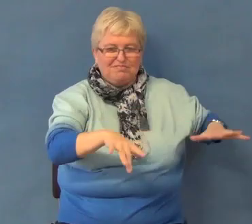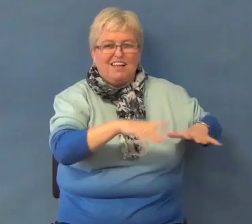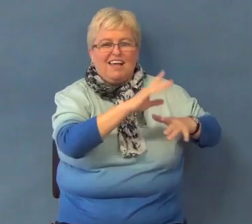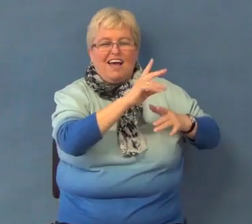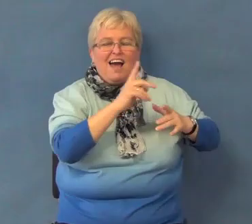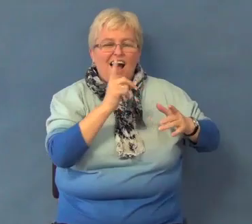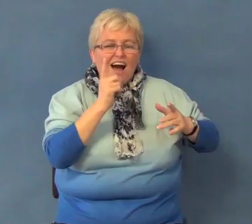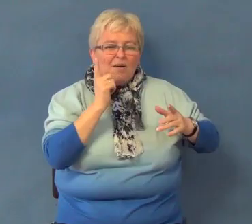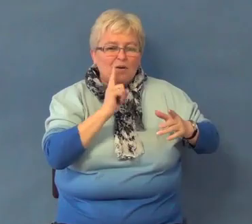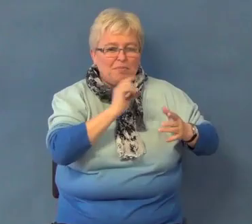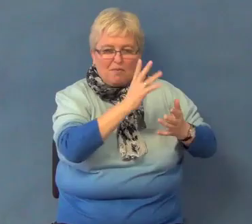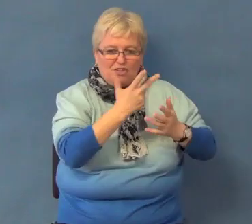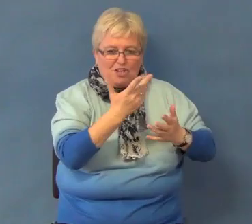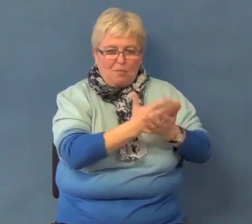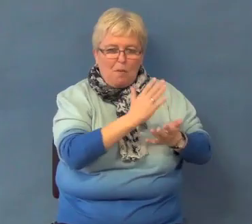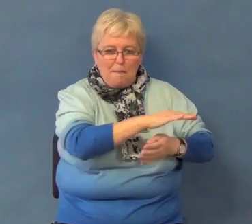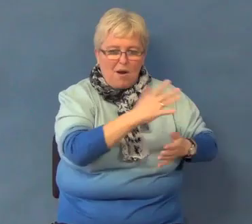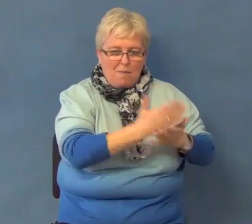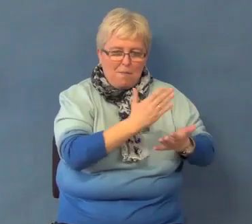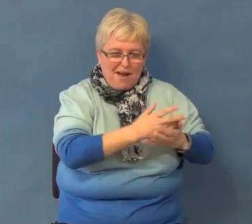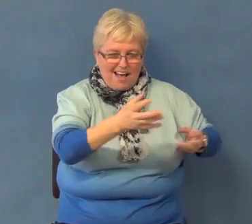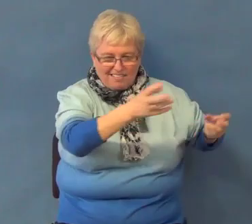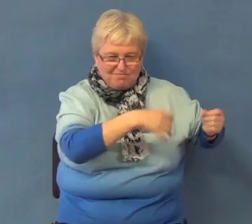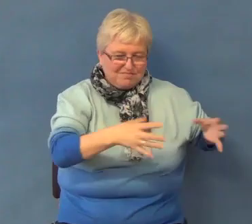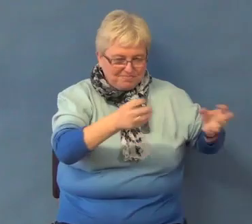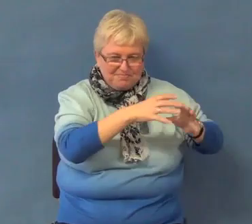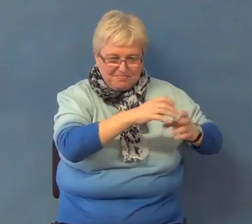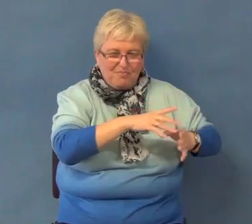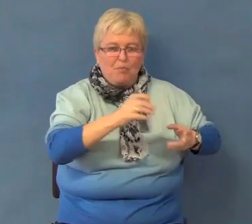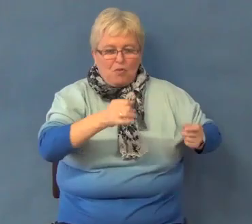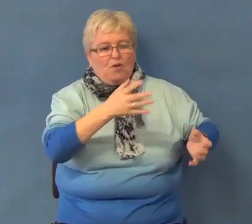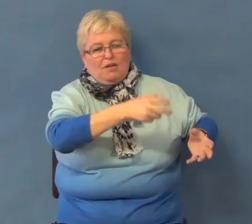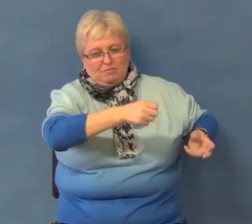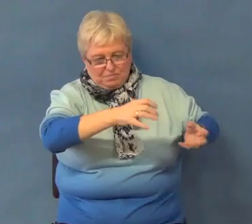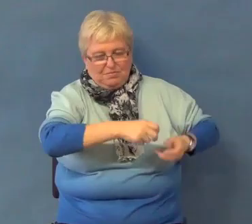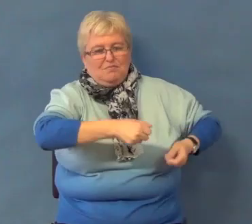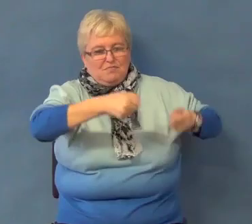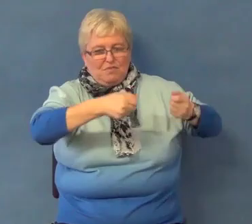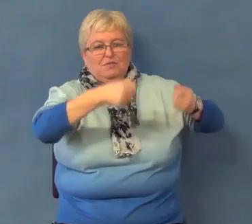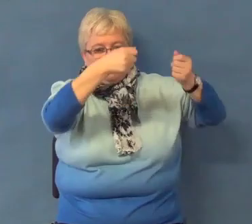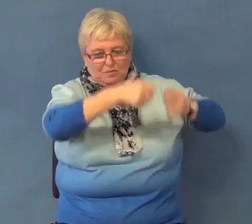Trzech chłopców pomogło zbierać te gruszki i postawili kosz na rowerze.